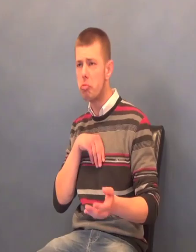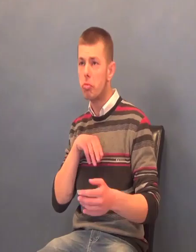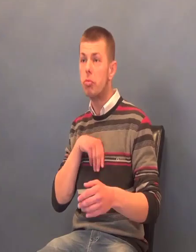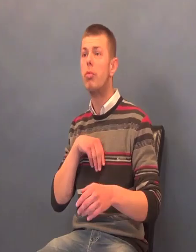Można.